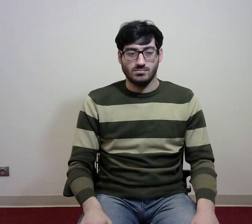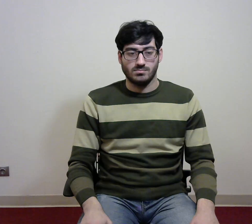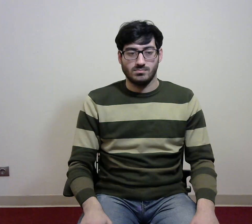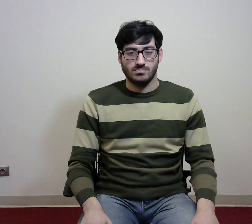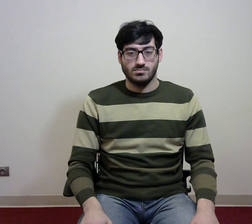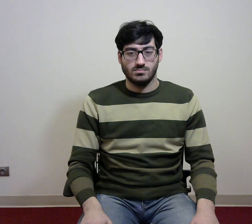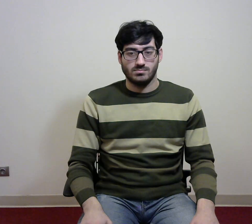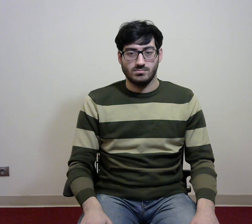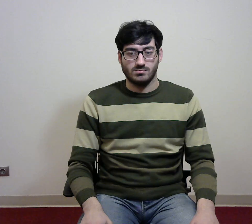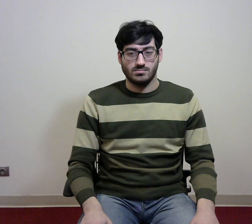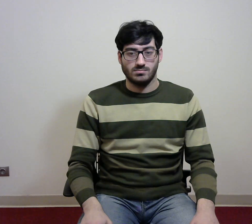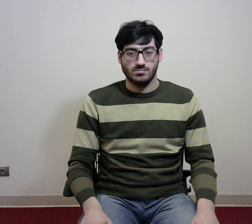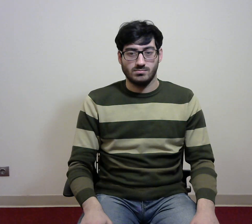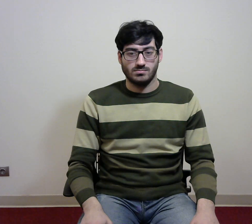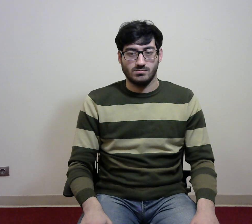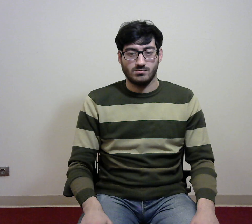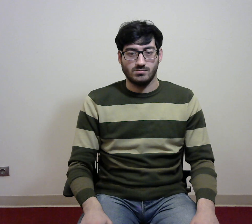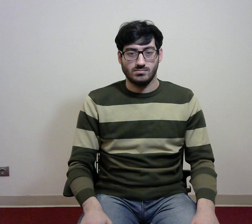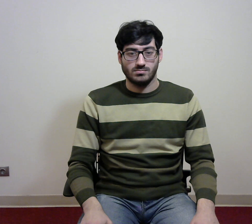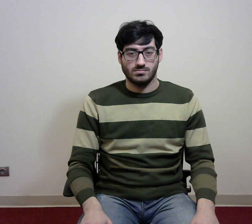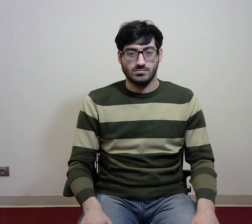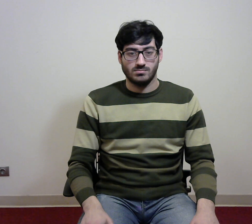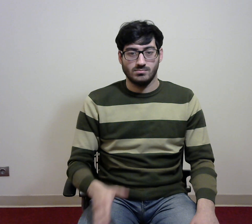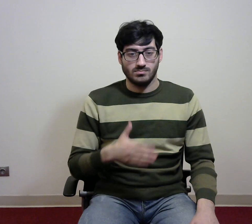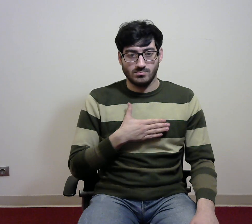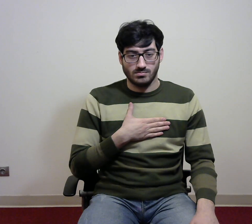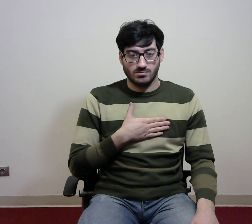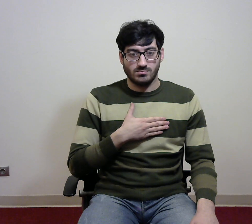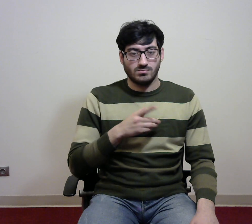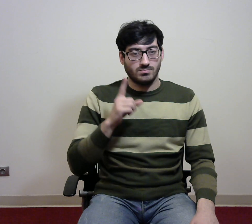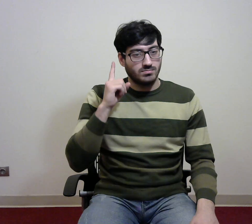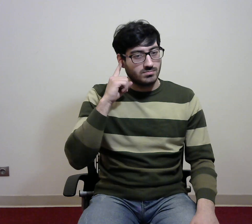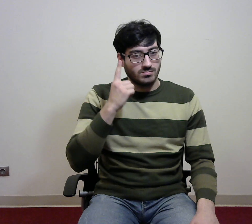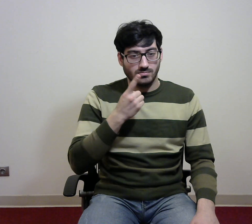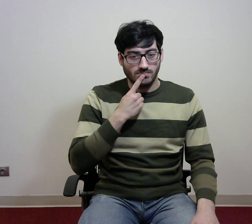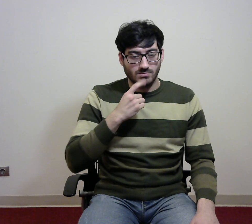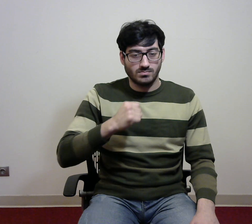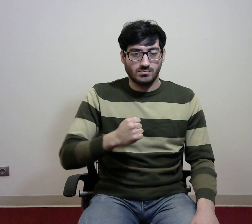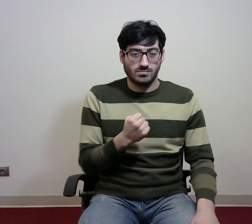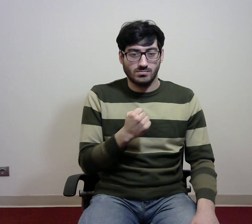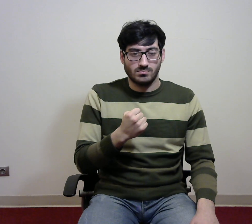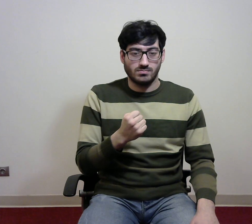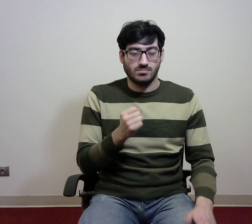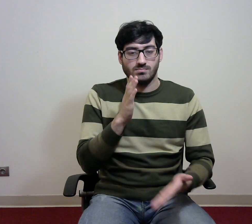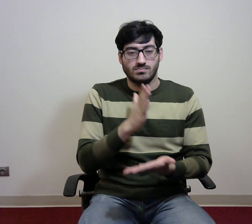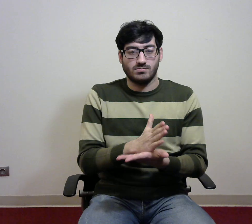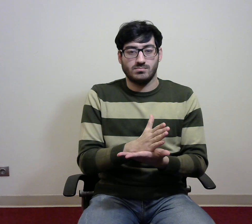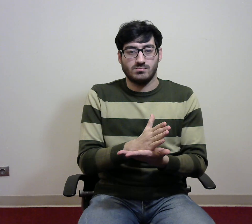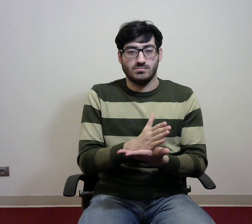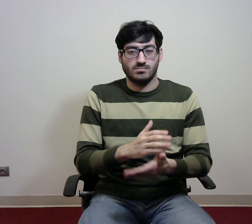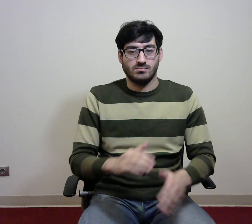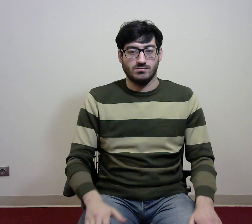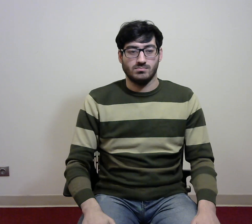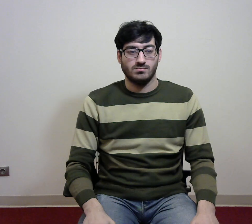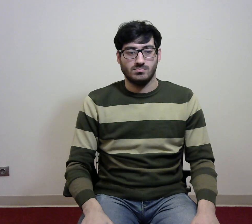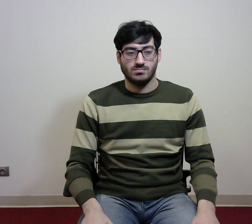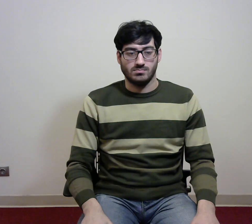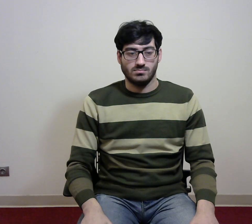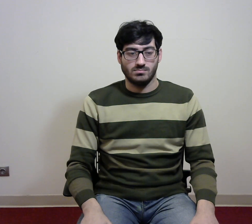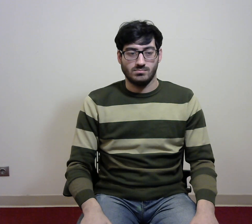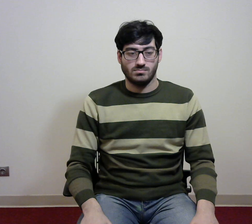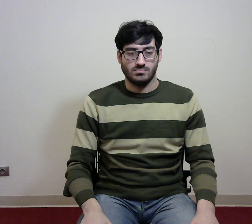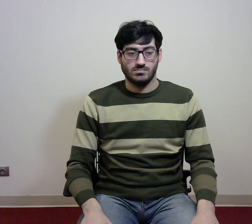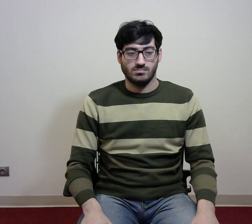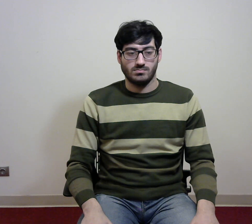Mənim eşitmə məhdudiyyətli dostlarım var